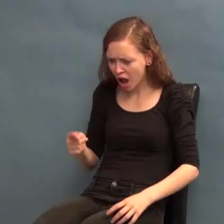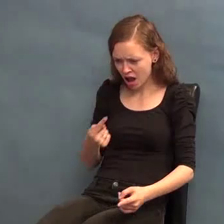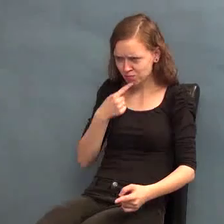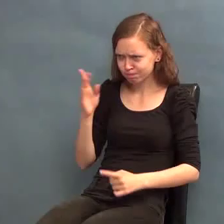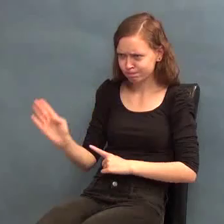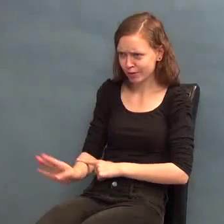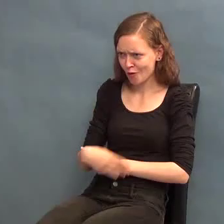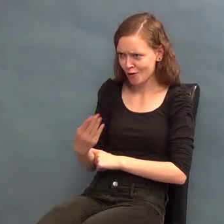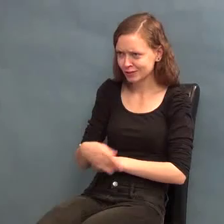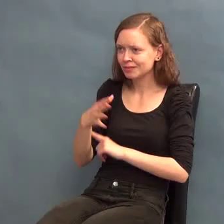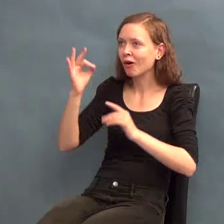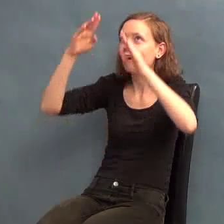Gdy wraca, widzi, że miska jest pusta.